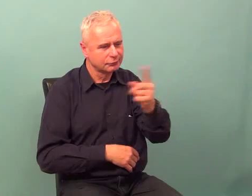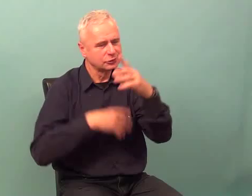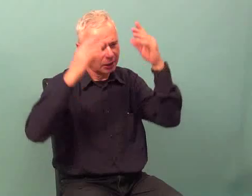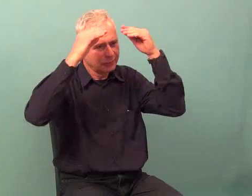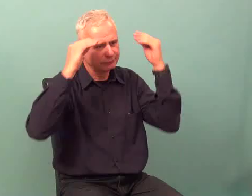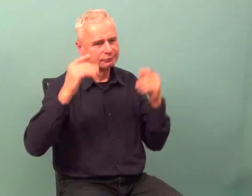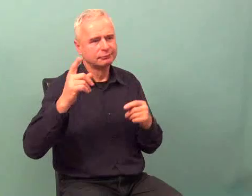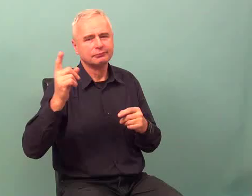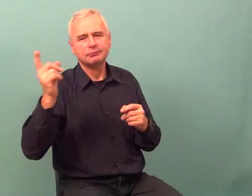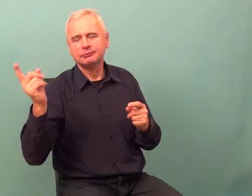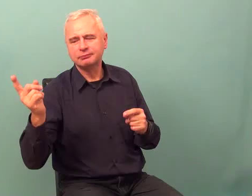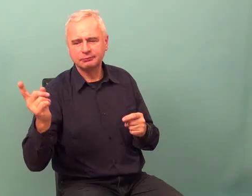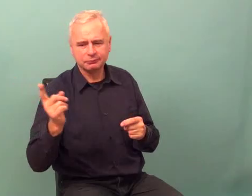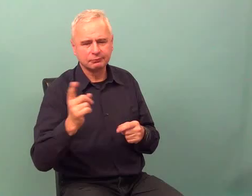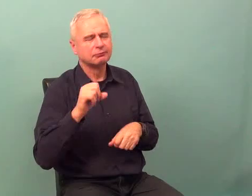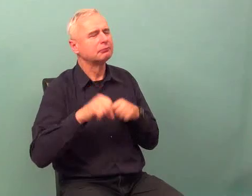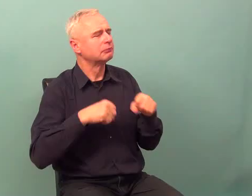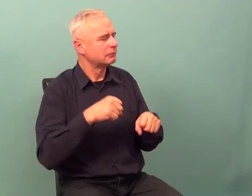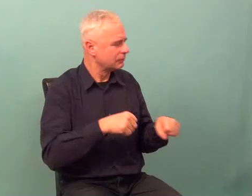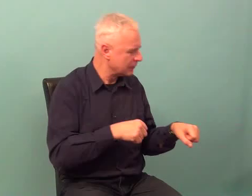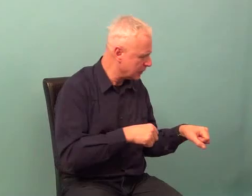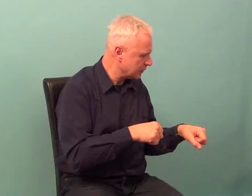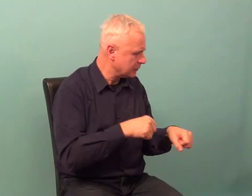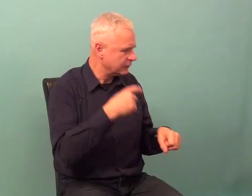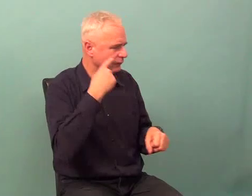Jechał na rowerze i zwrócił uwagę na gruszki.